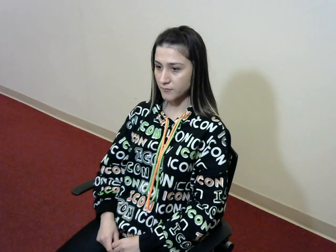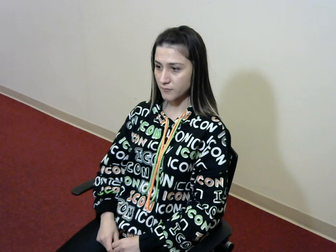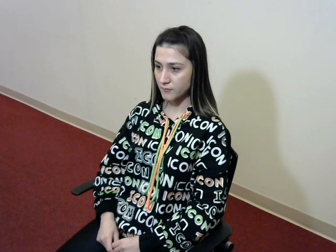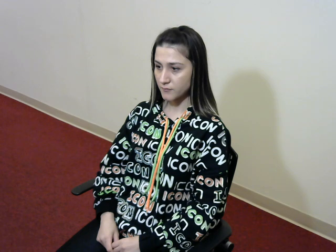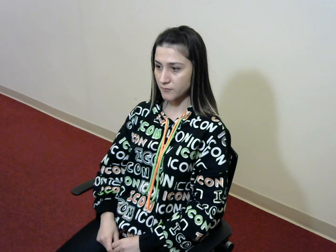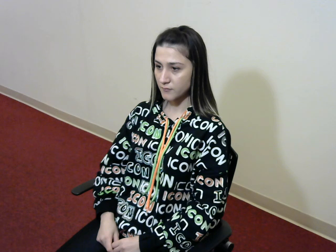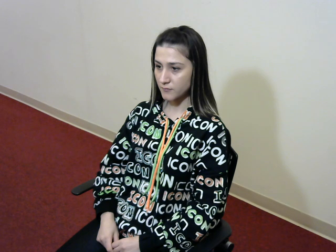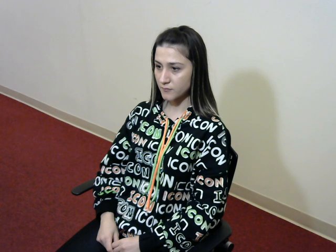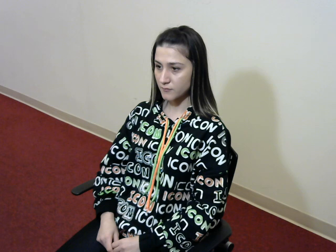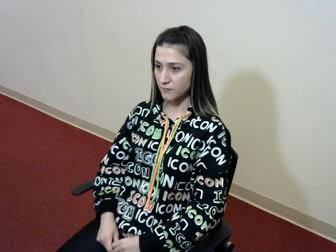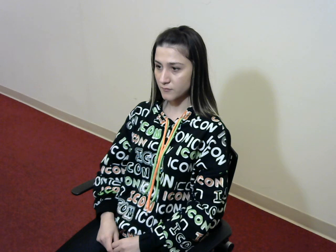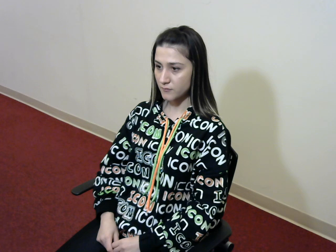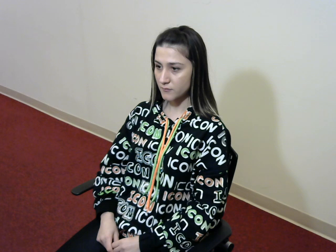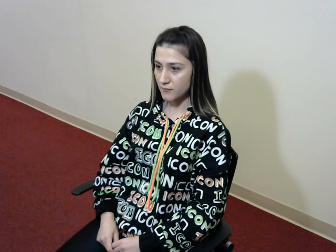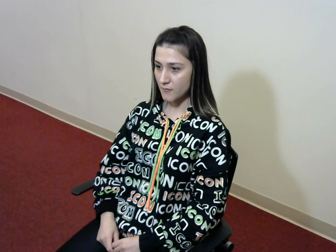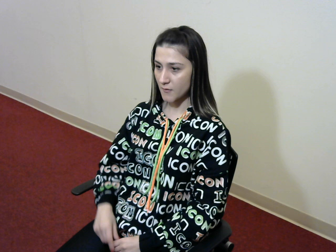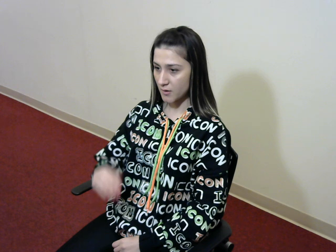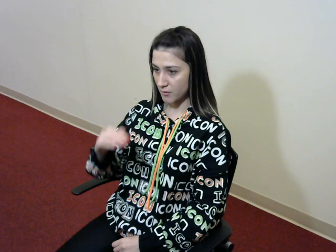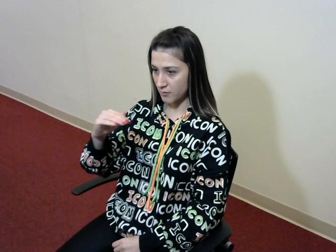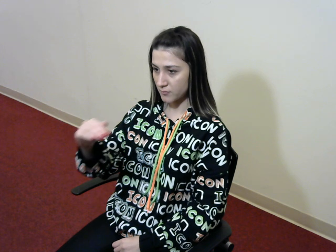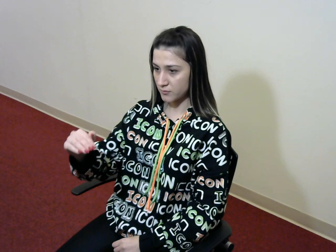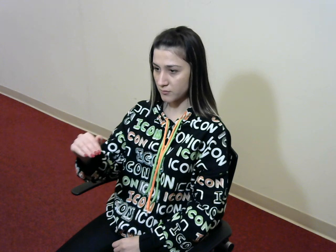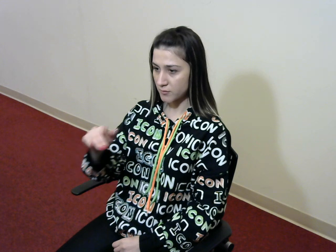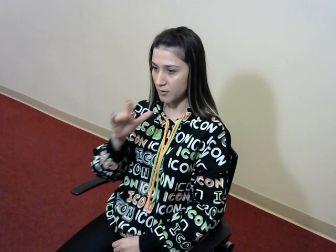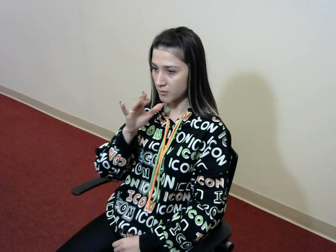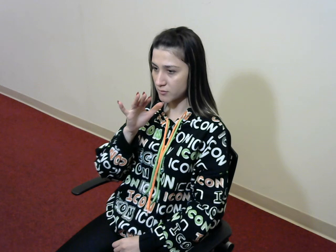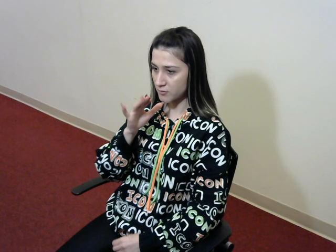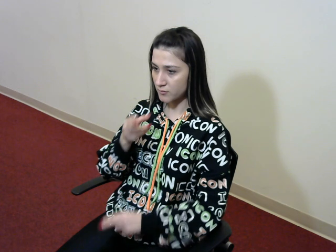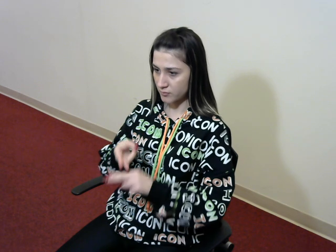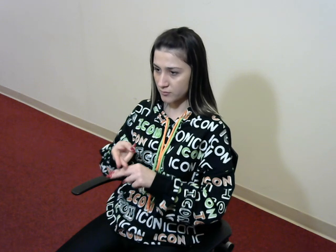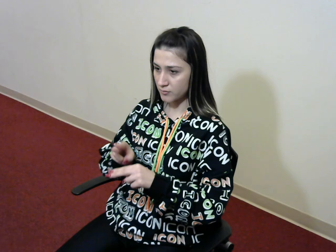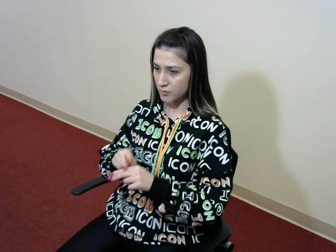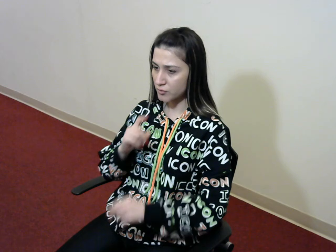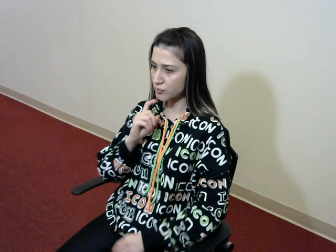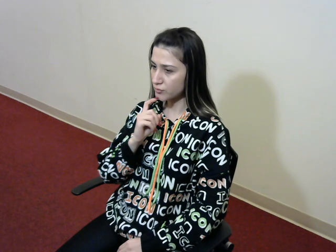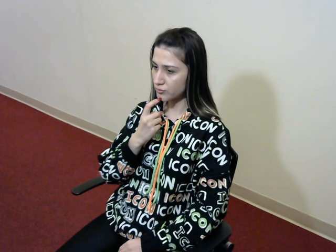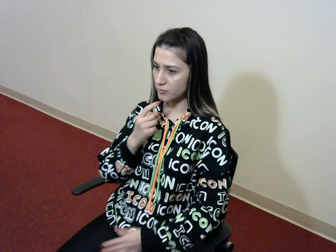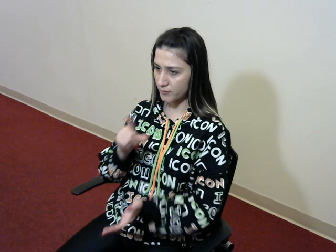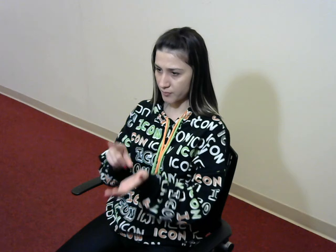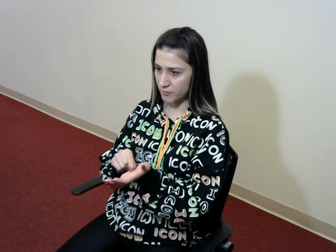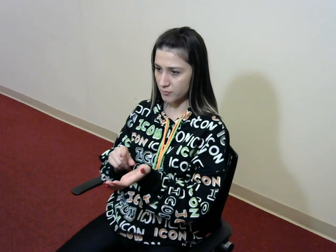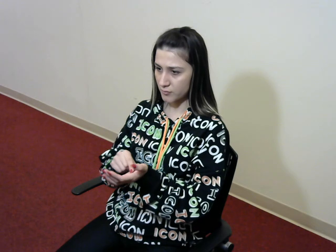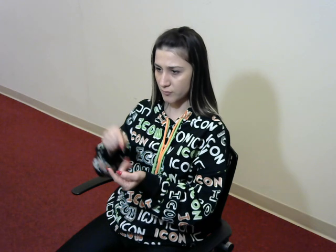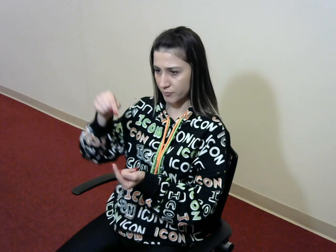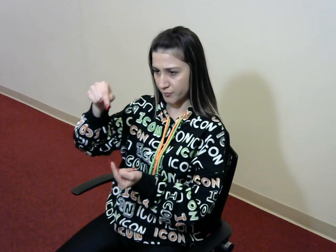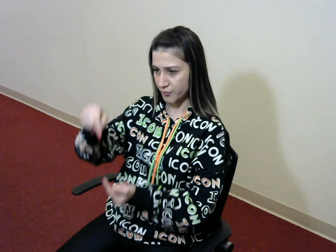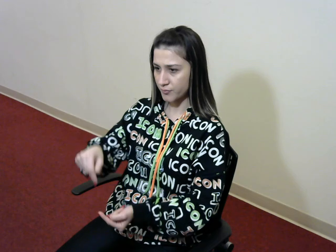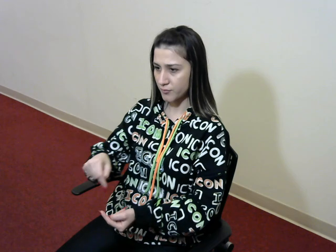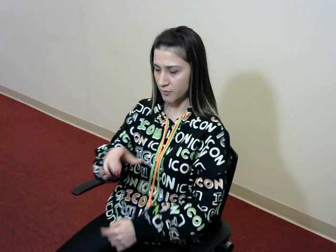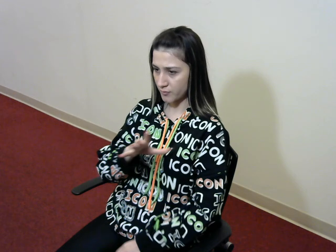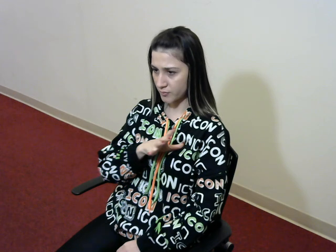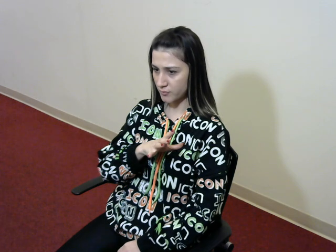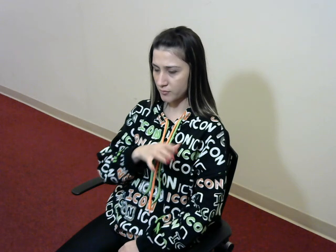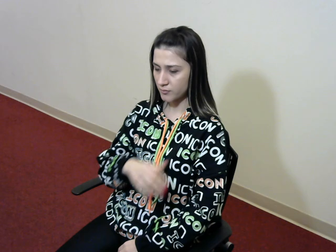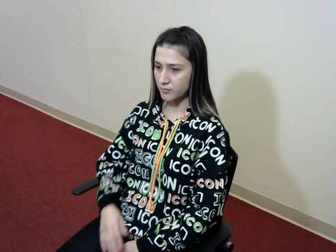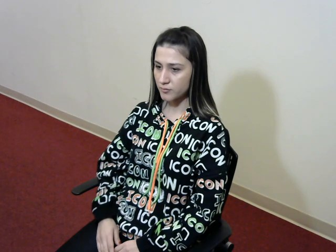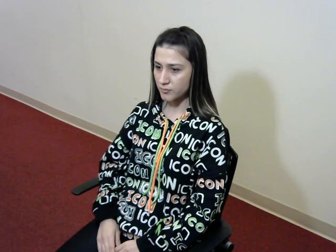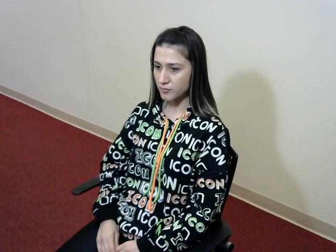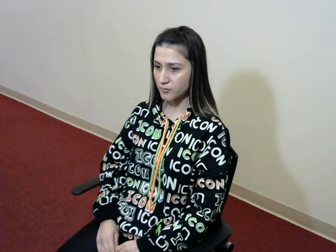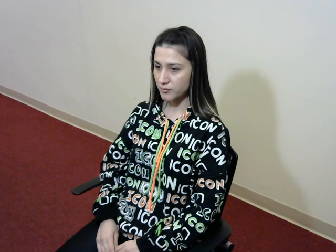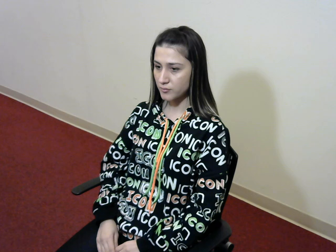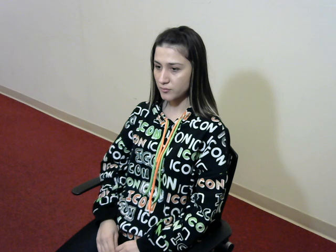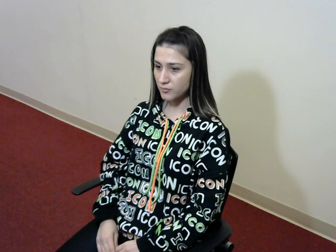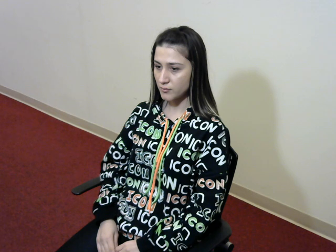Sizə yaşa görə əmək pensiyası təyin olunub